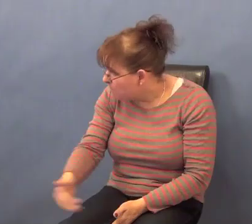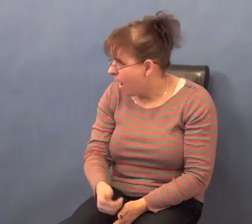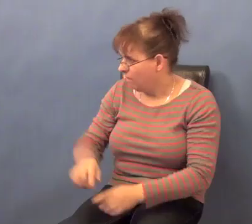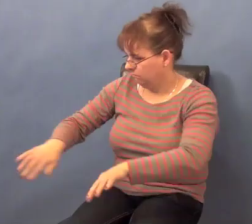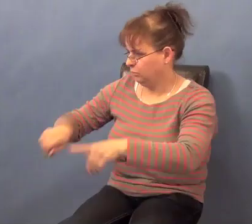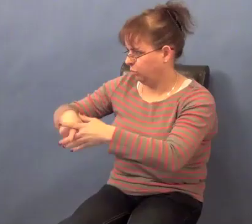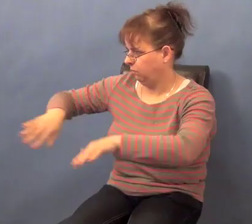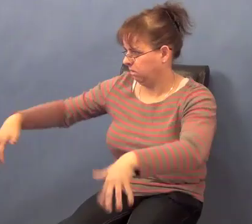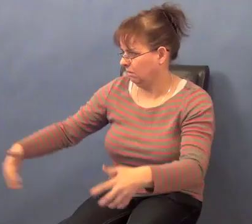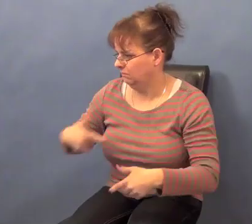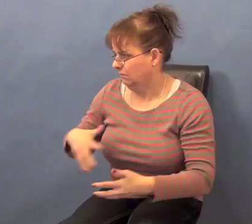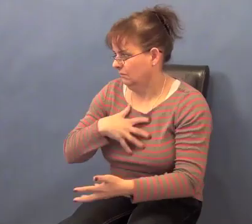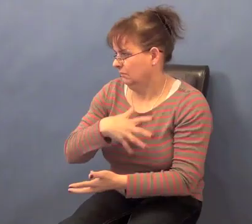Wykopali, zostały dziury.